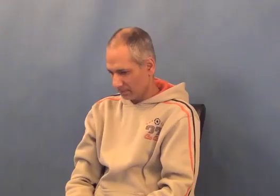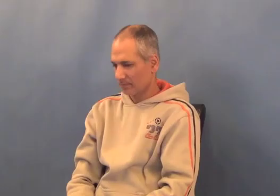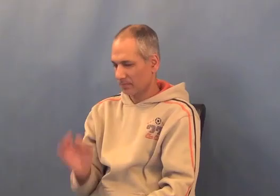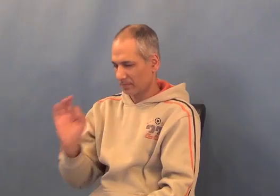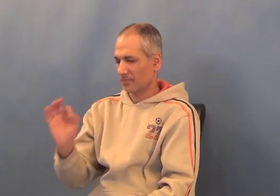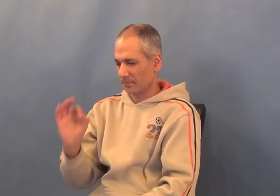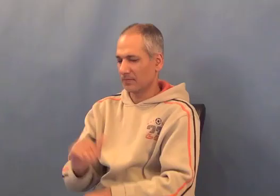Dobrze, dobrze, zgadzam się.